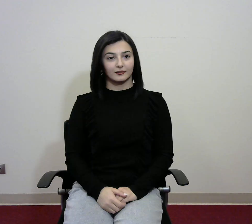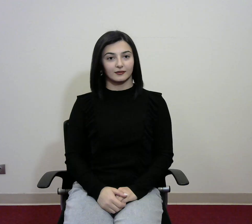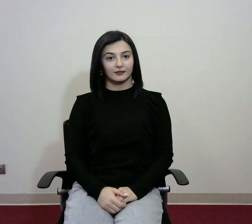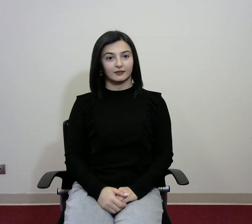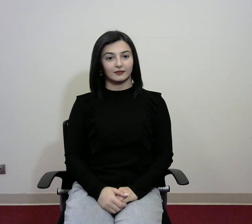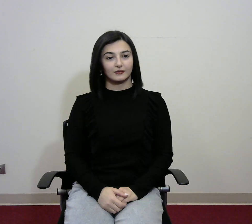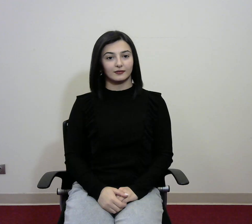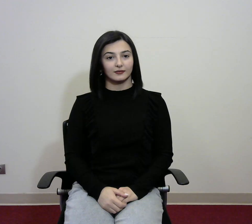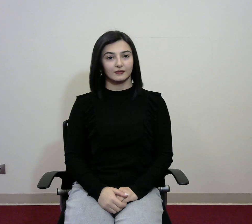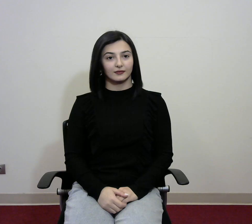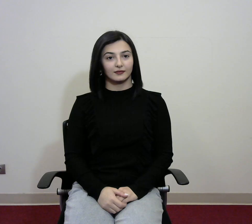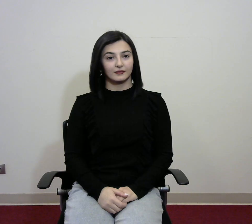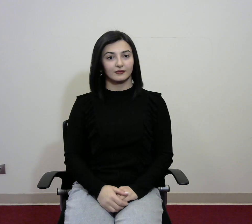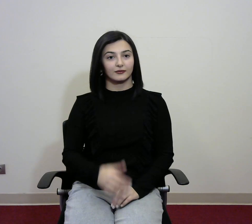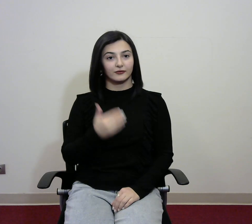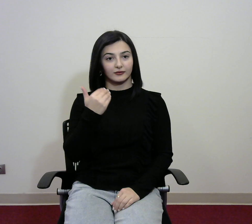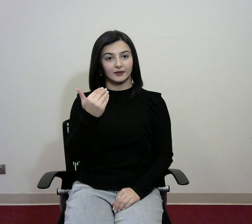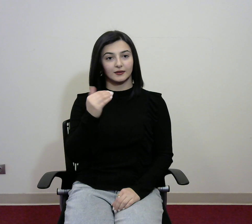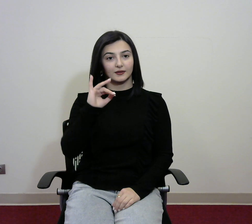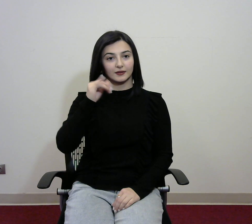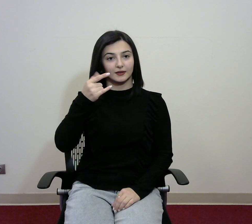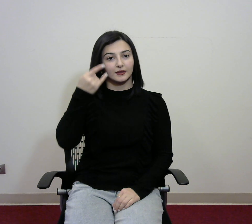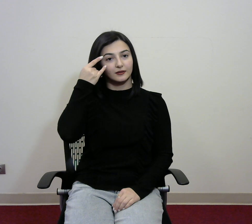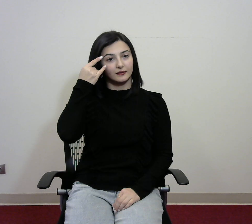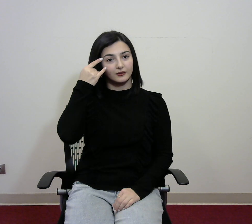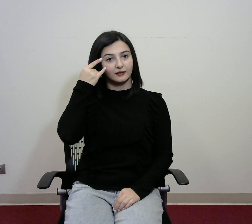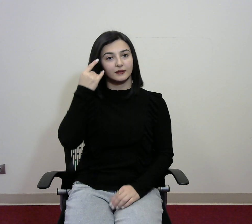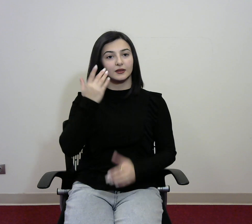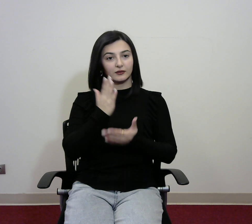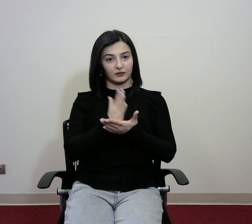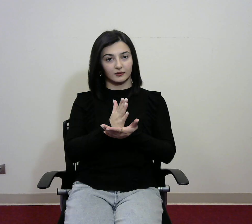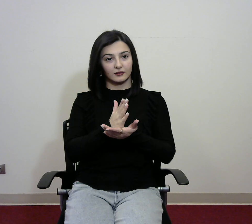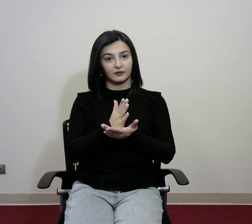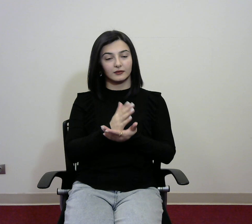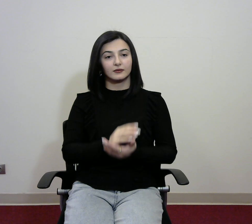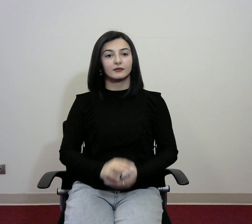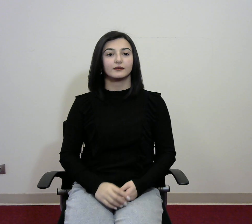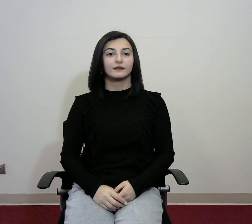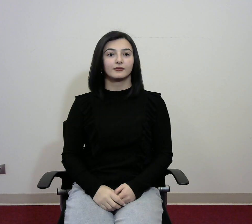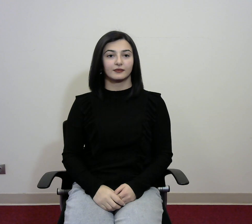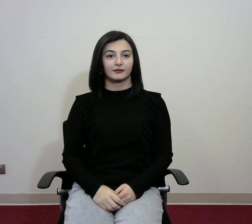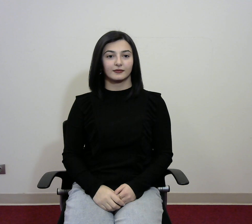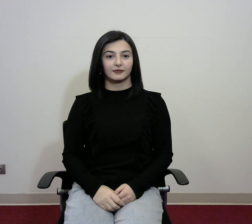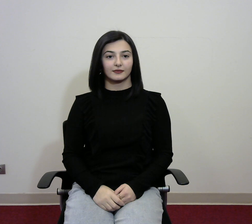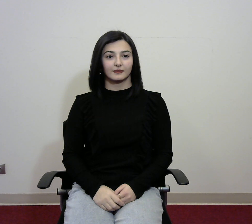Sənin instagramın var?